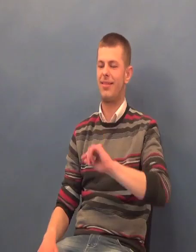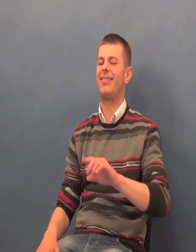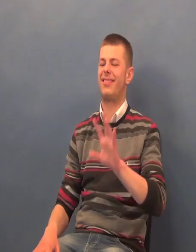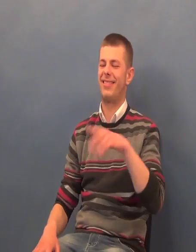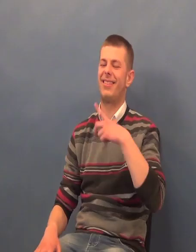Aha.